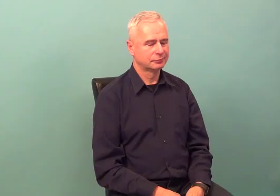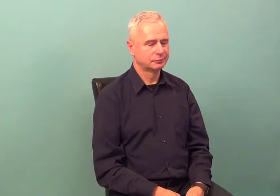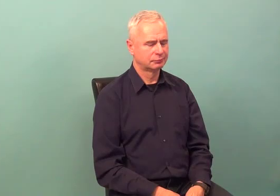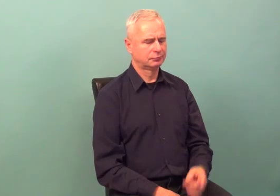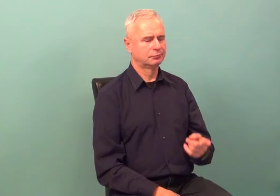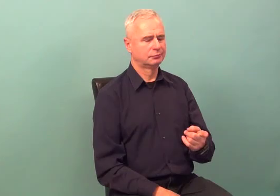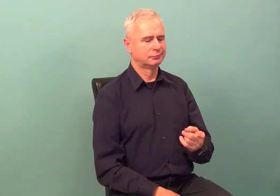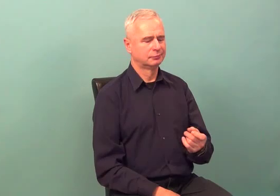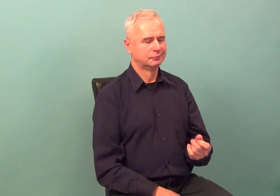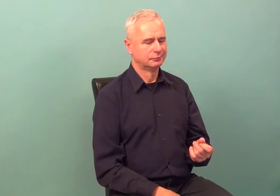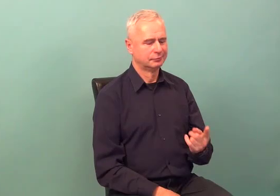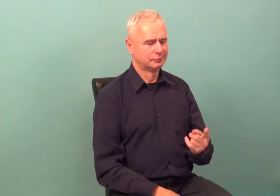Dziwne to.